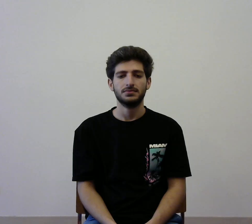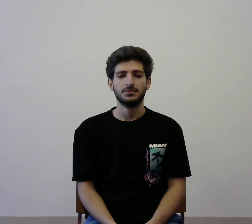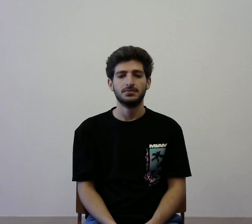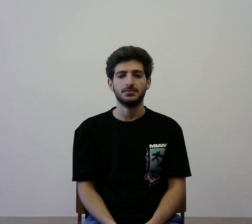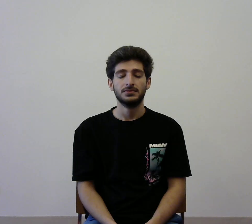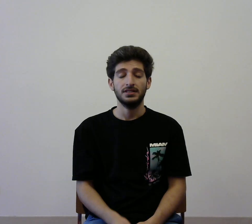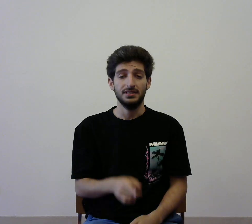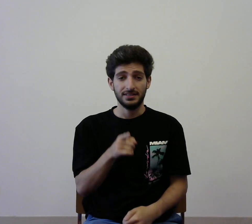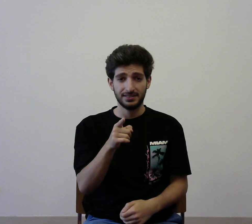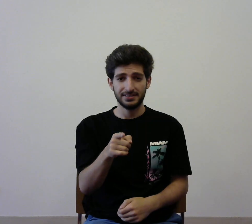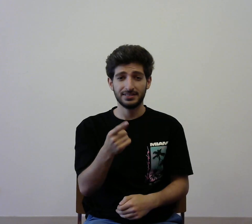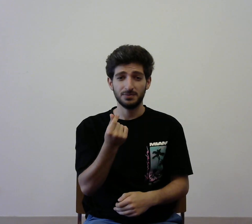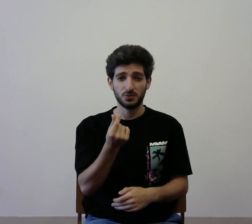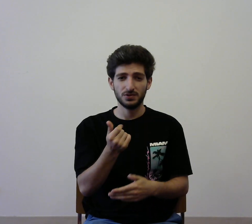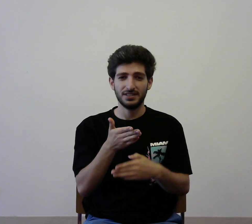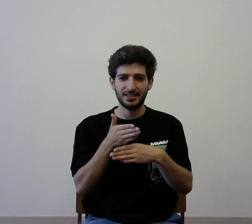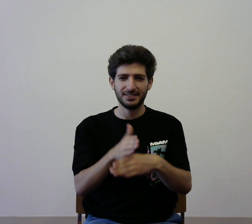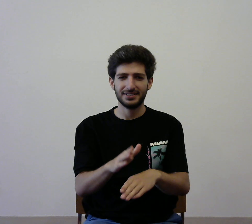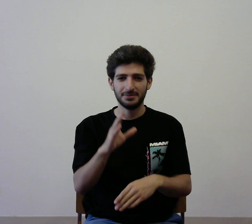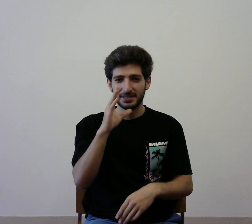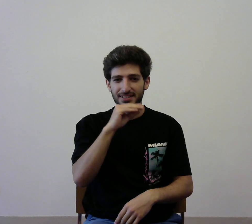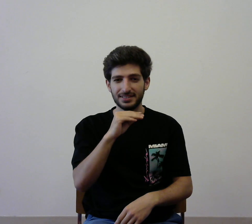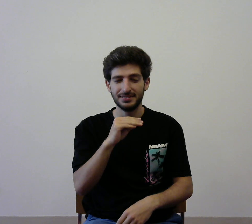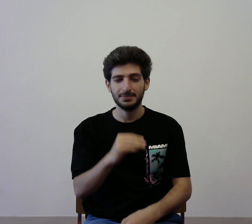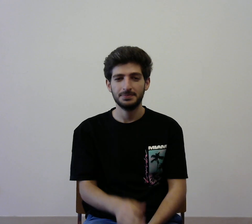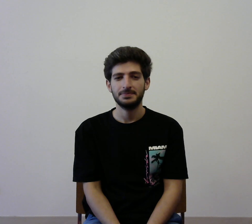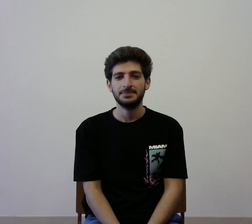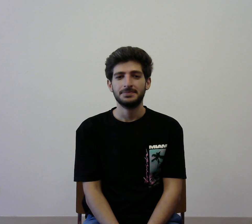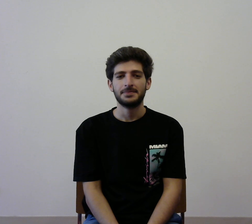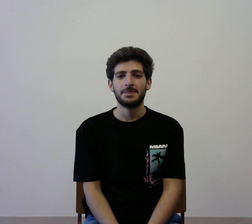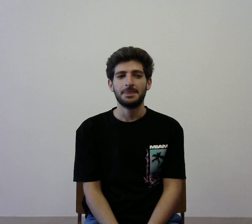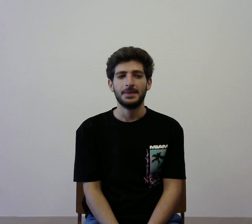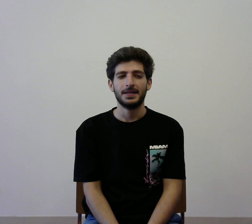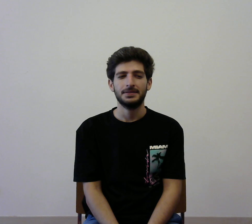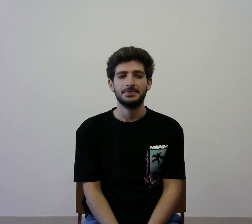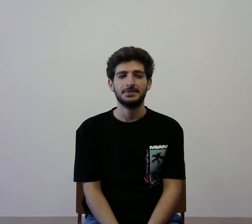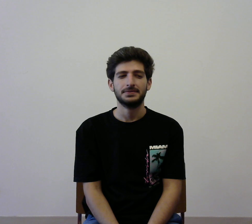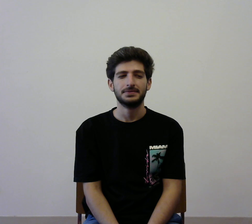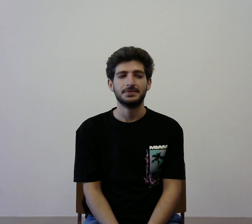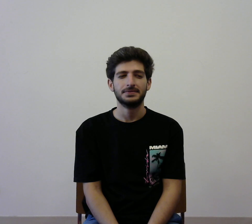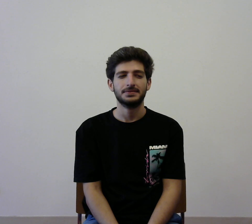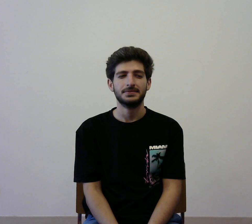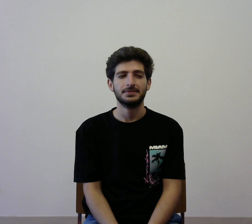Siz pulu xırdalaya bilərsinizmi?